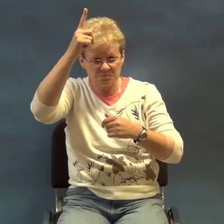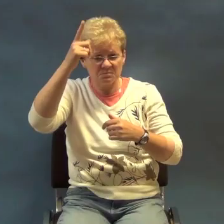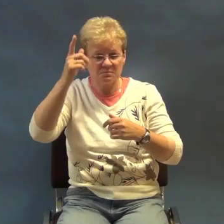Poczekaj.